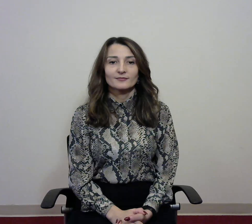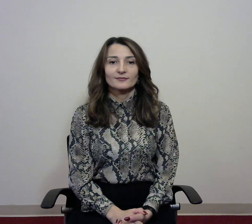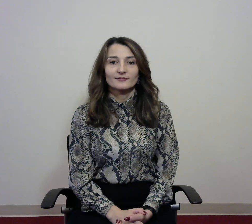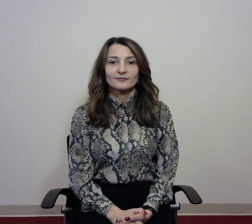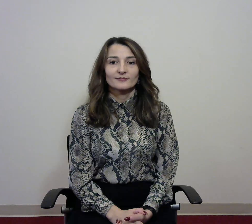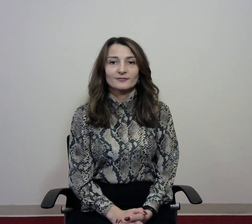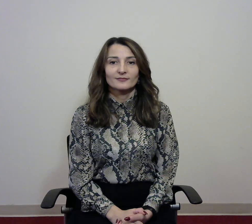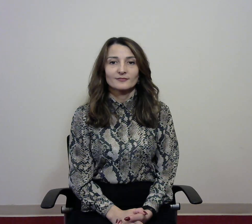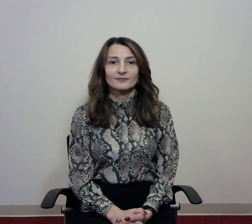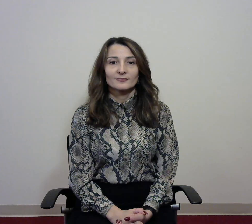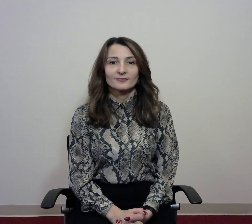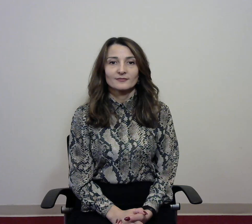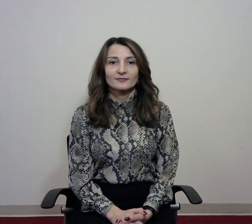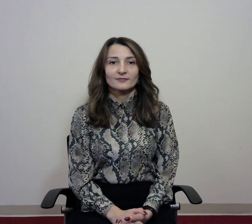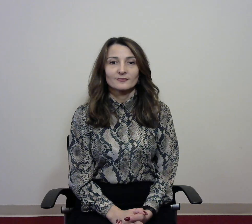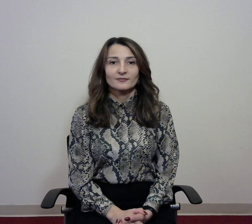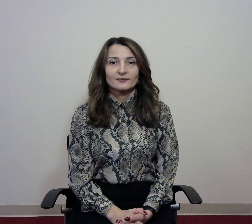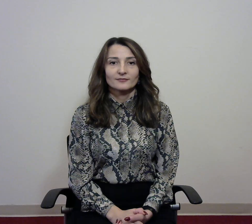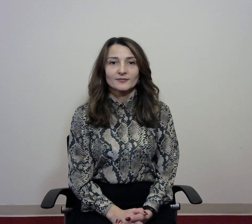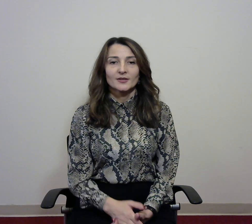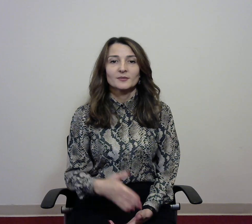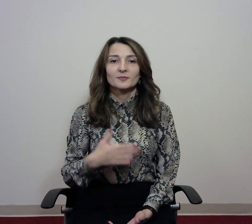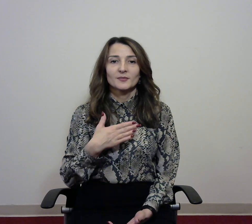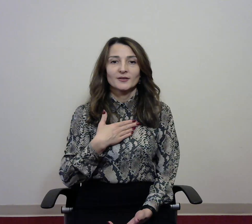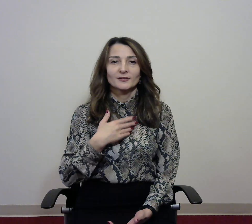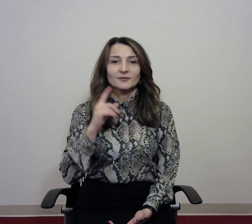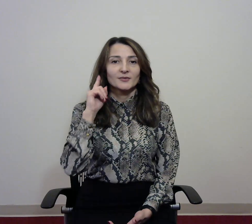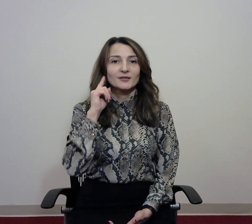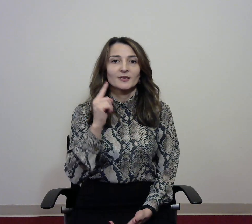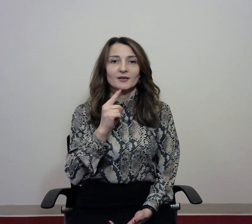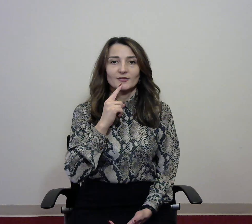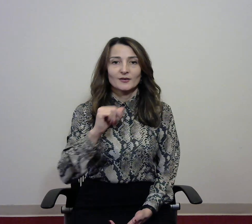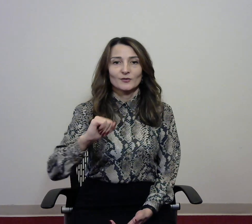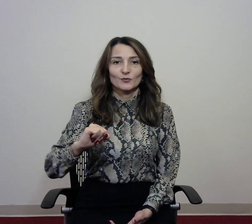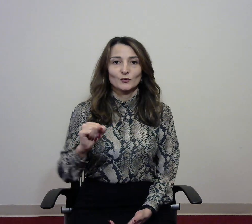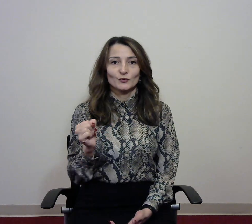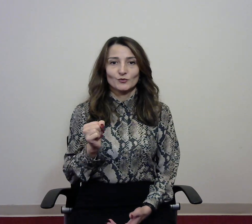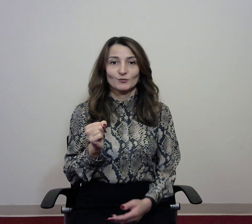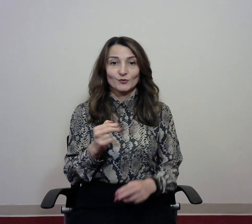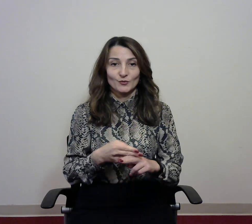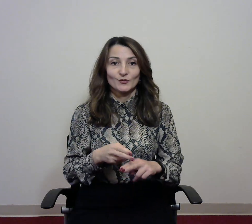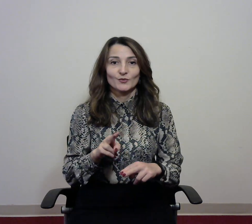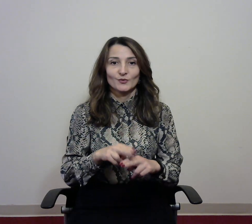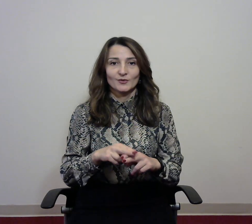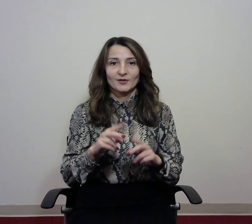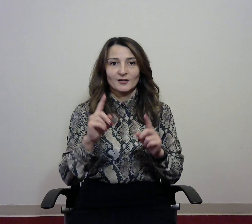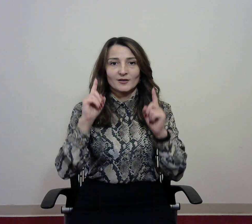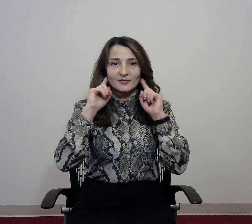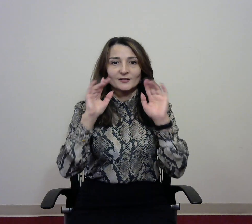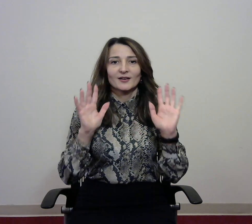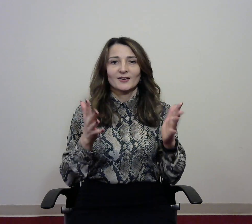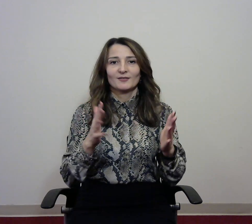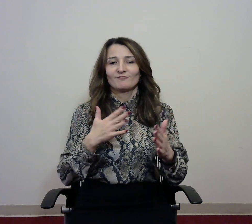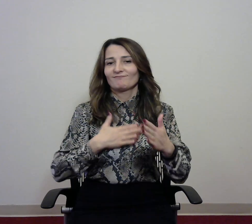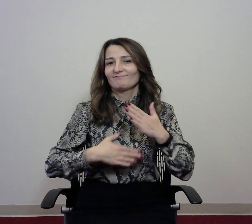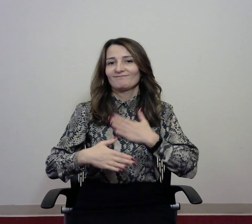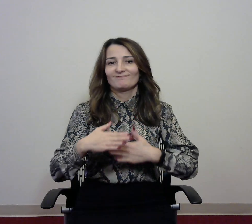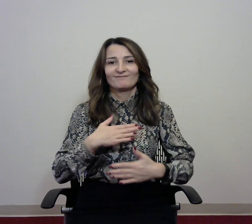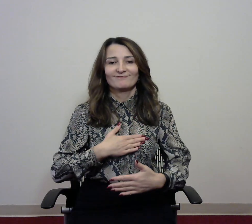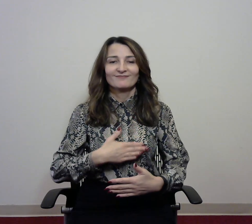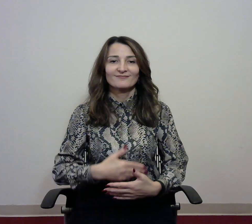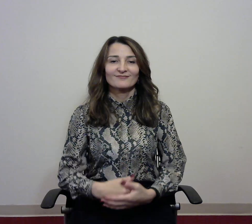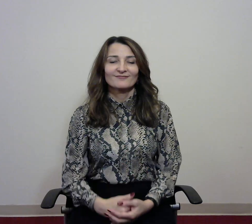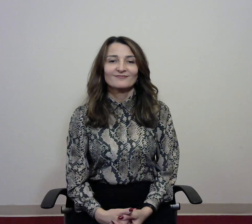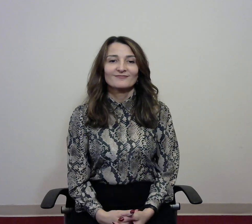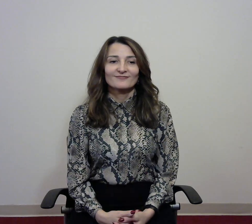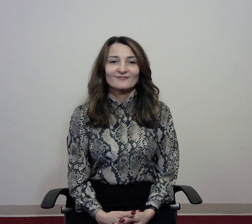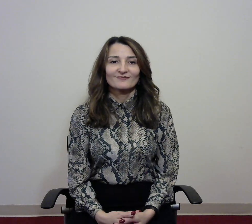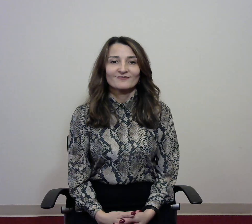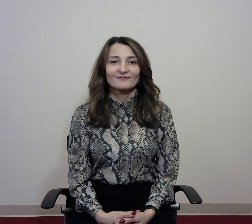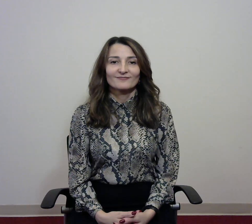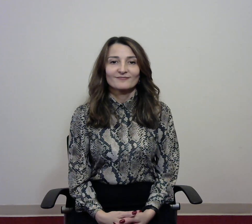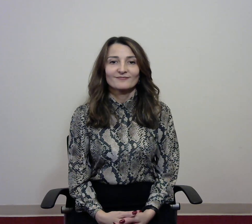Mənim eşitmə məhdudiyyətli dostlarım bu xəbərə sevinəcək